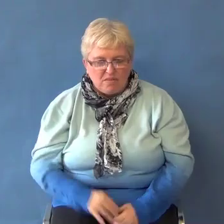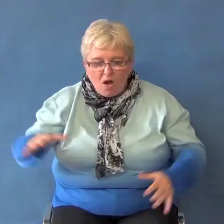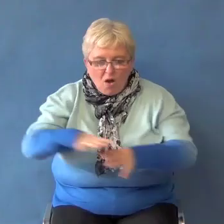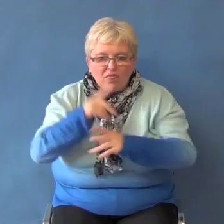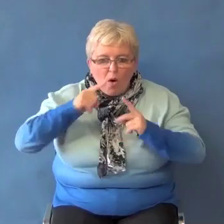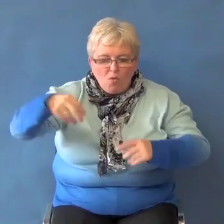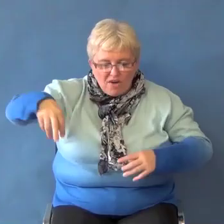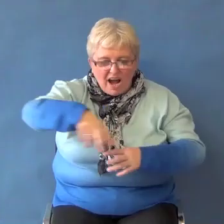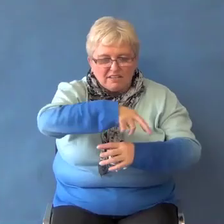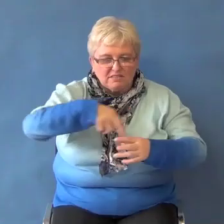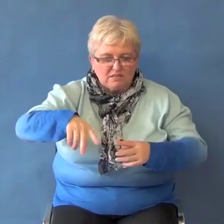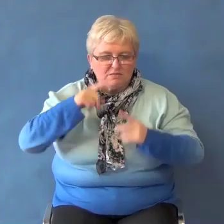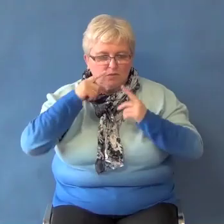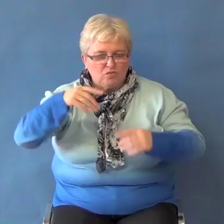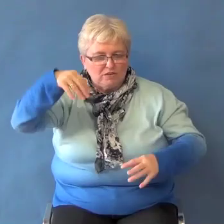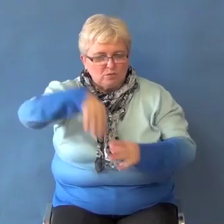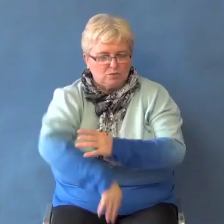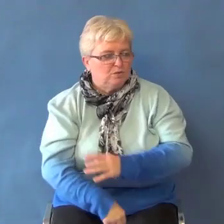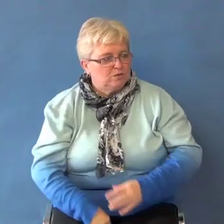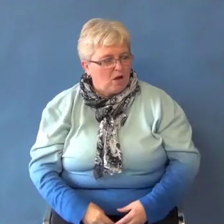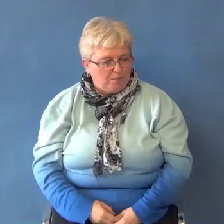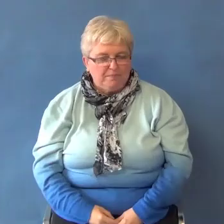Na zarośniętych bagnach można się niepostrzeżenie utopić.